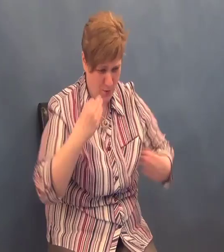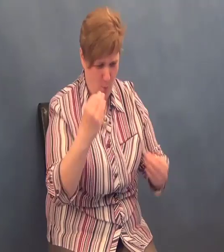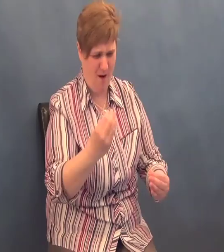Tak było blisko.